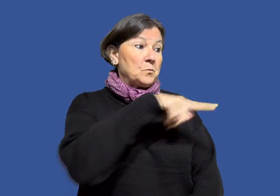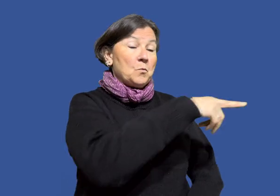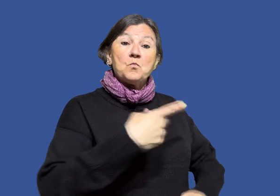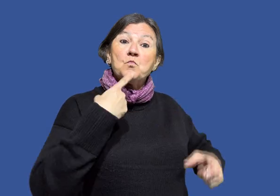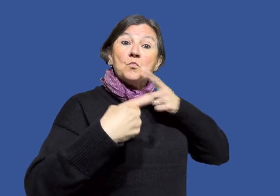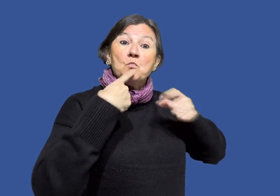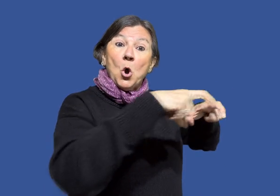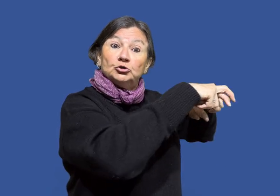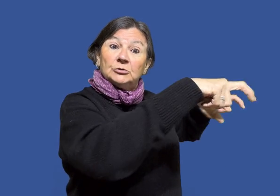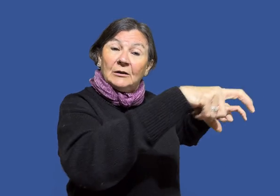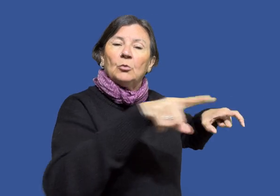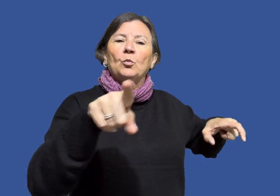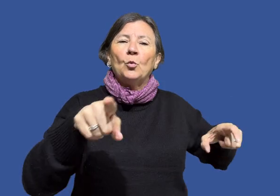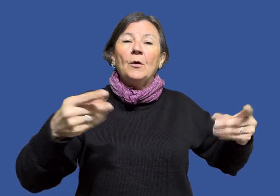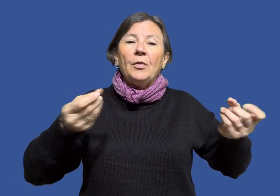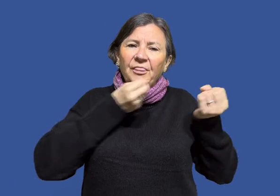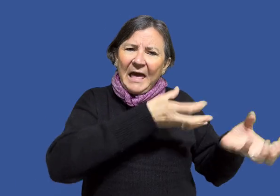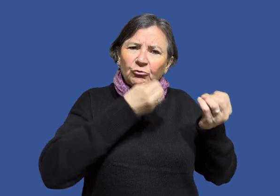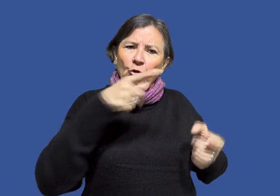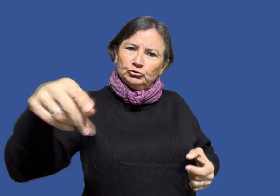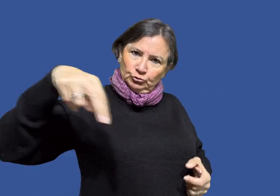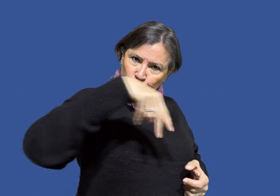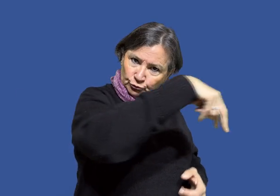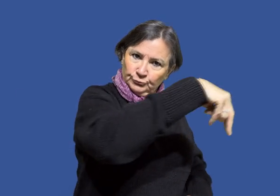Dona les dades al mostrador que hi ha allà.